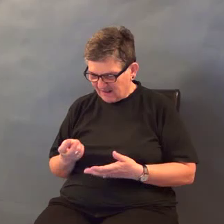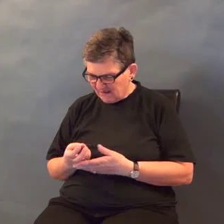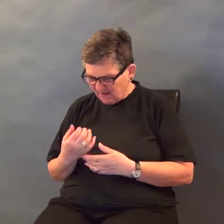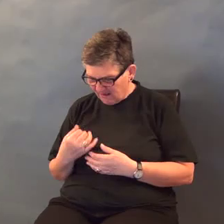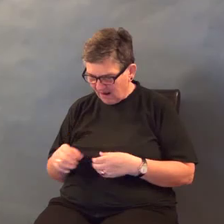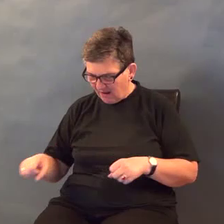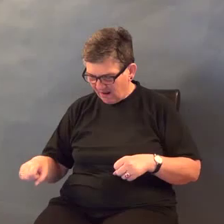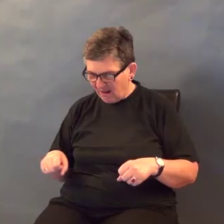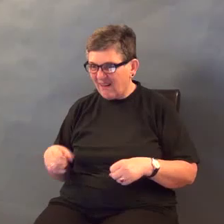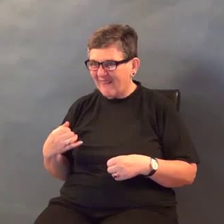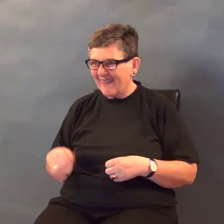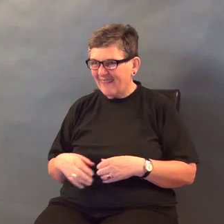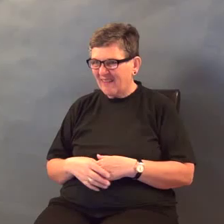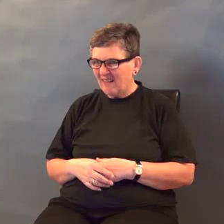To nie sanki, to coś innego.